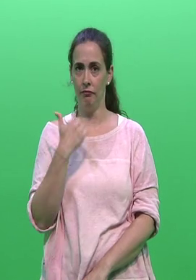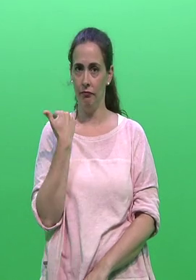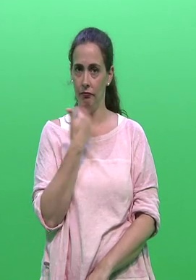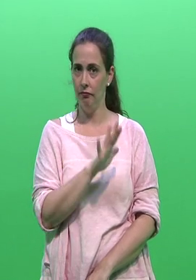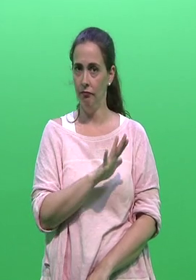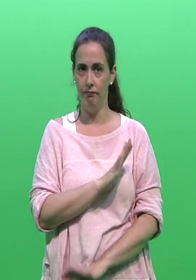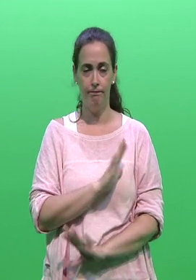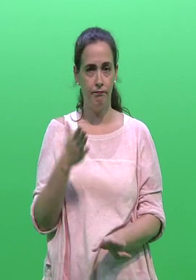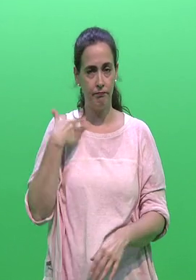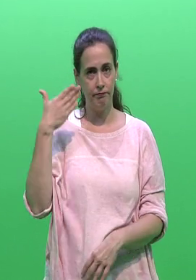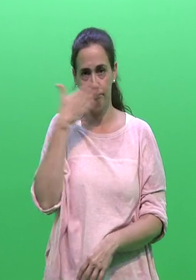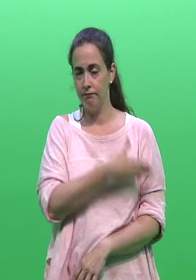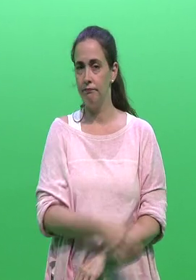No ho sé, no me n'he adonat.